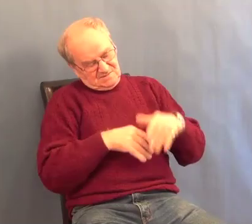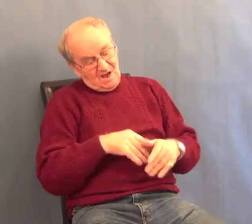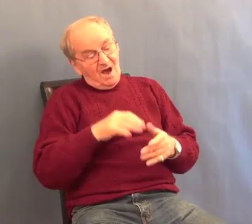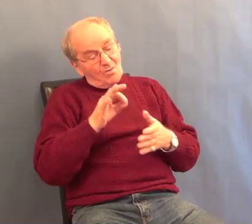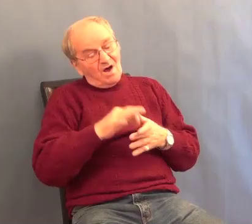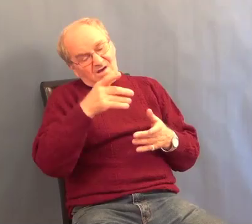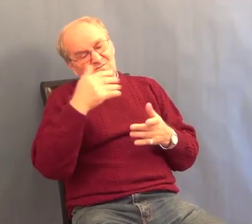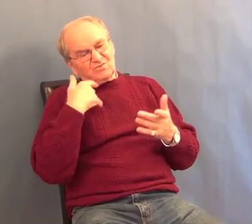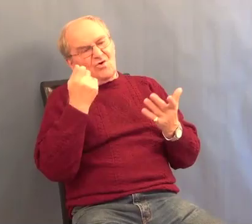Akurat, był trochę...